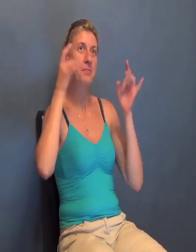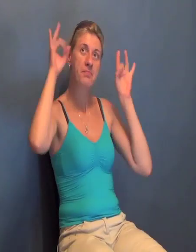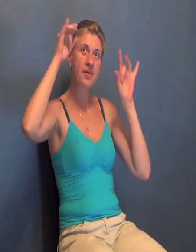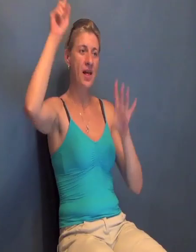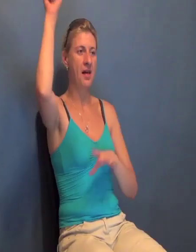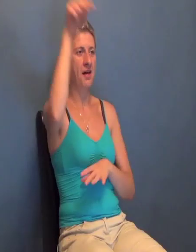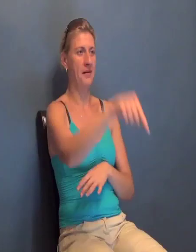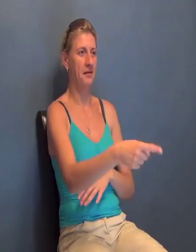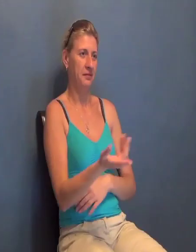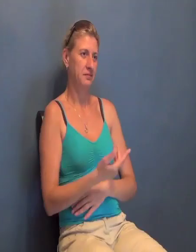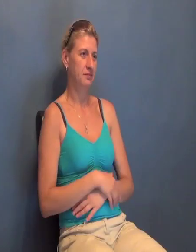Wtedy biegać w dół.